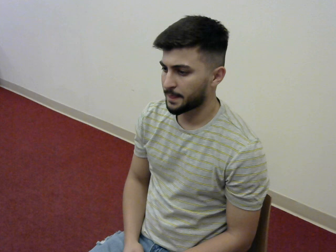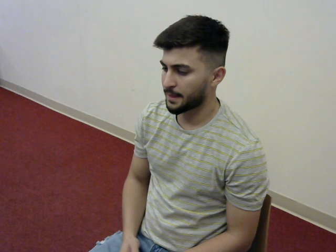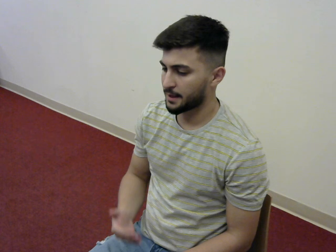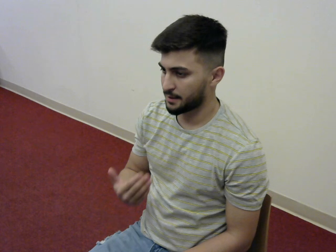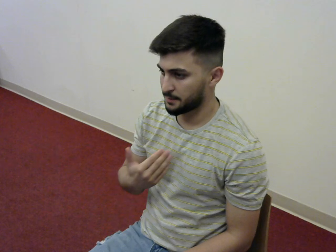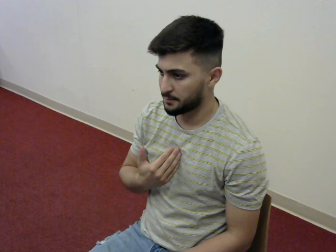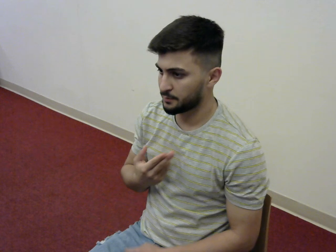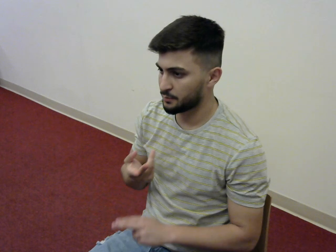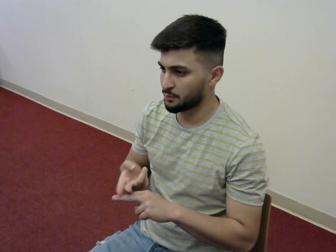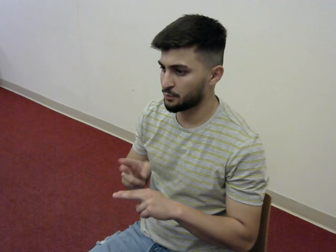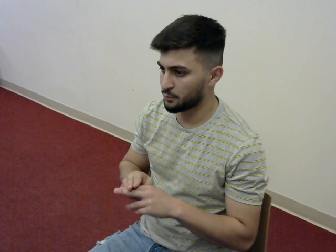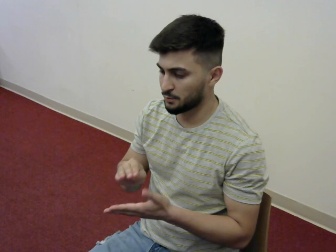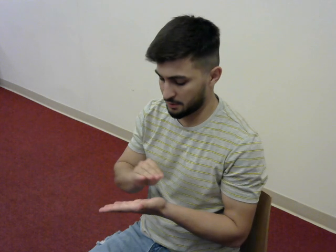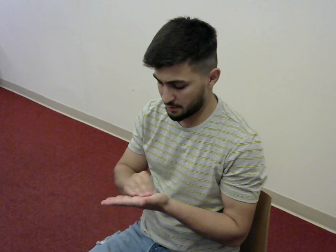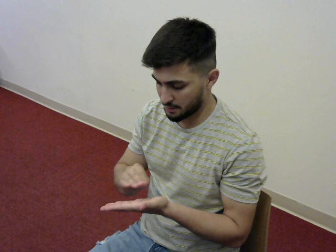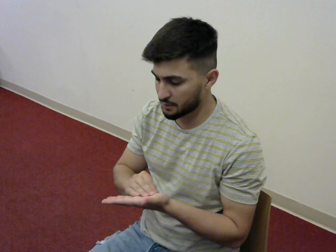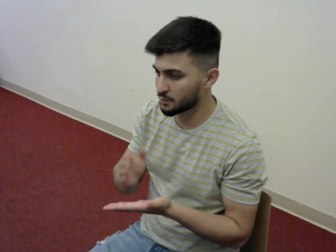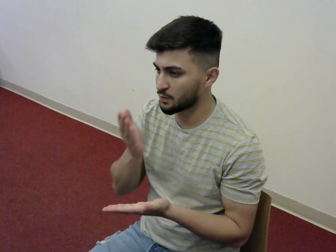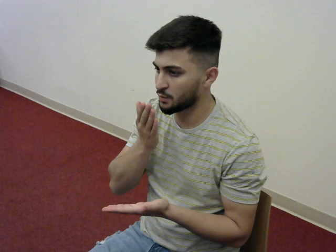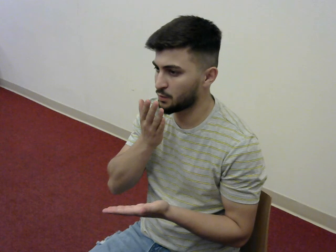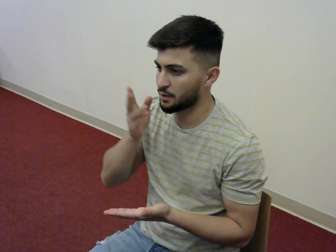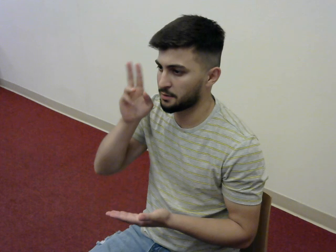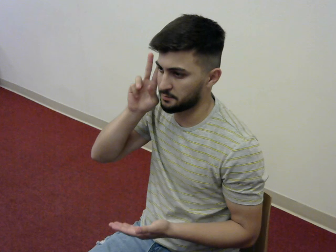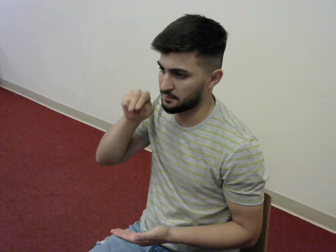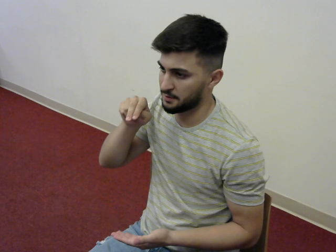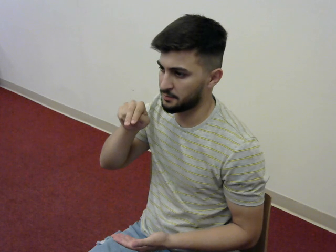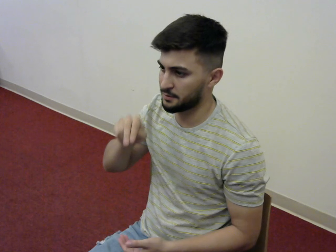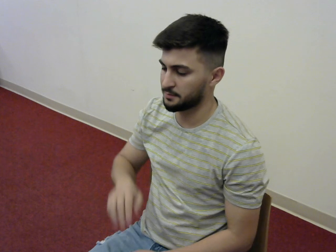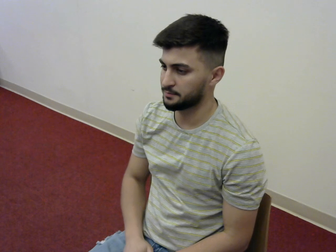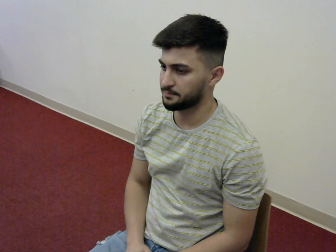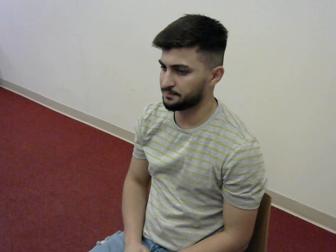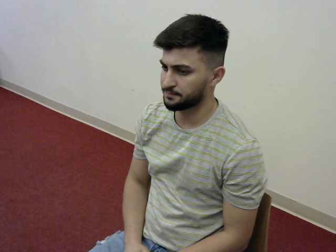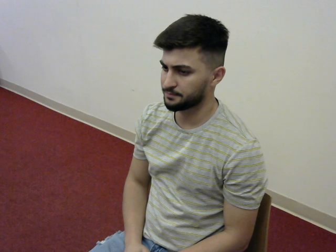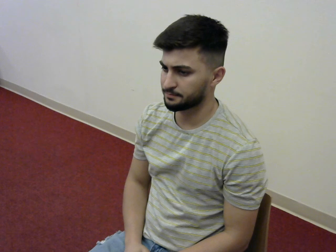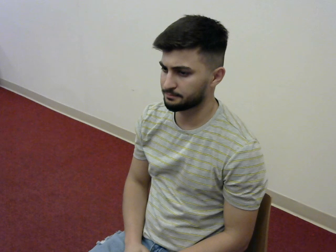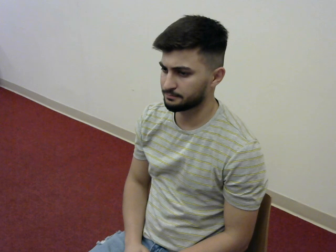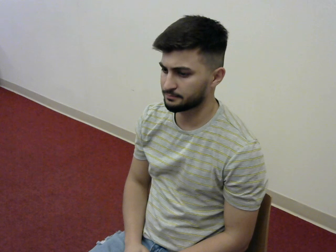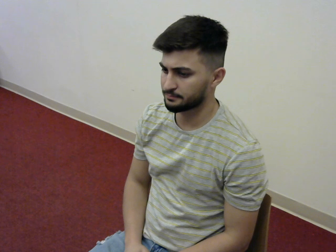Mən bu yazını oxuya bilmirəm